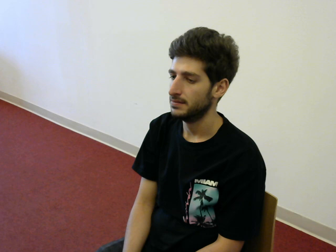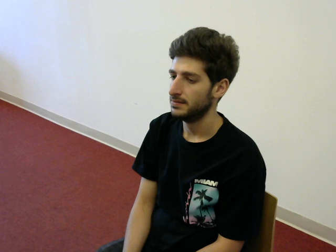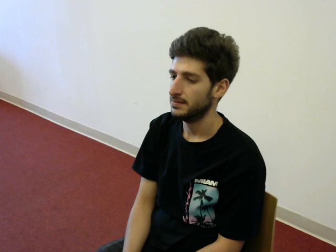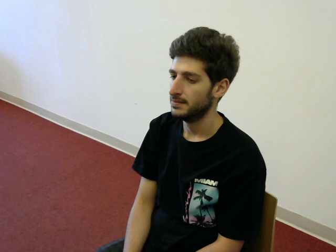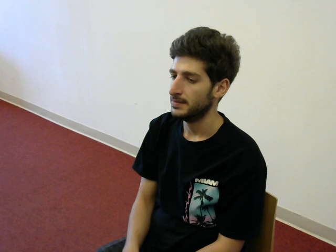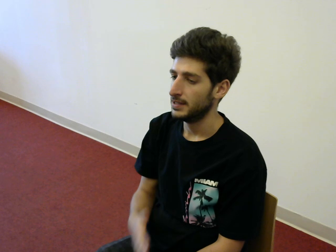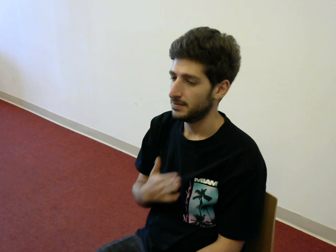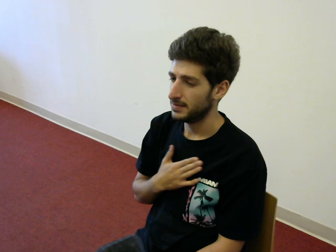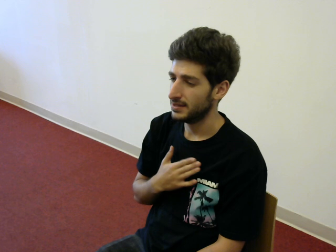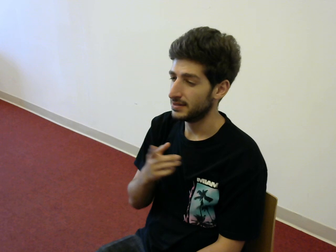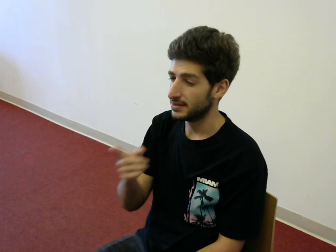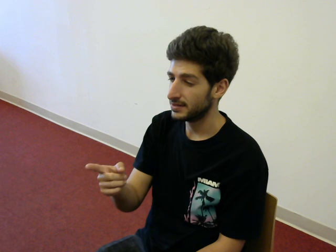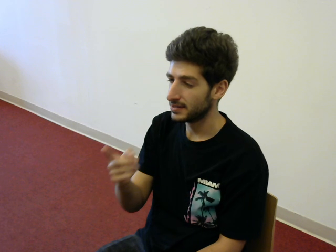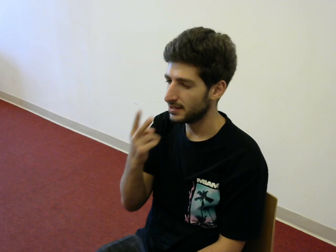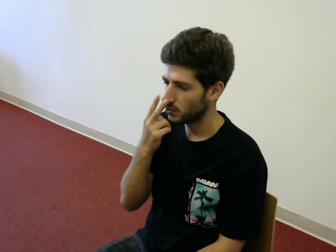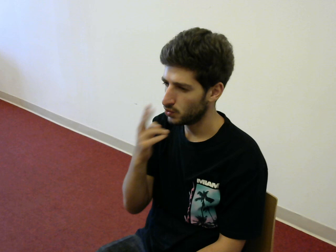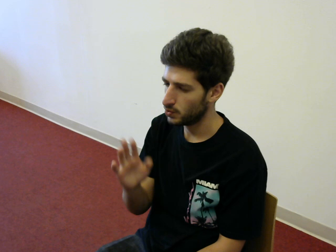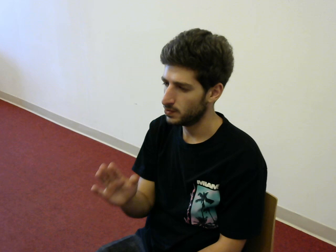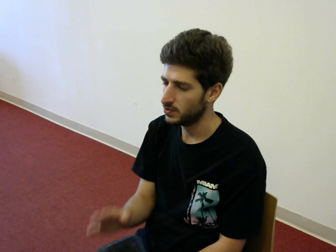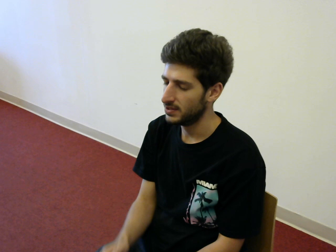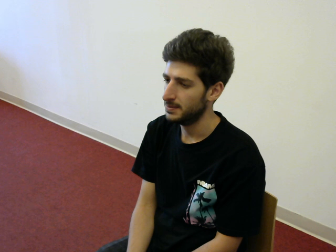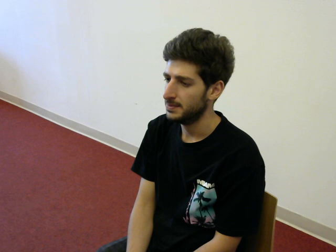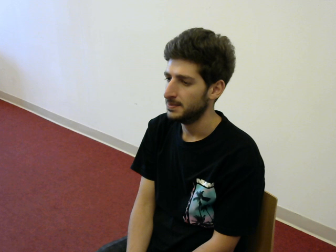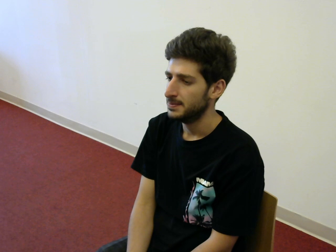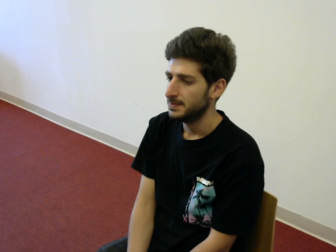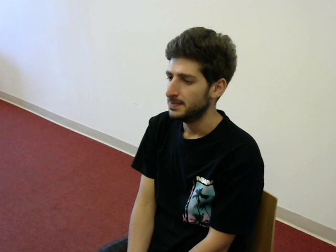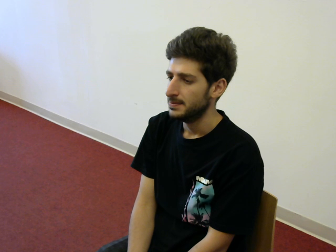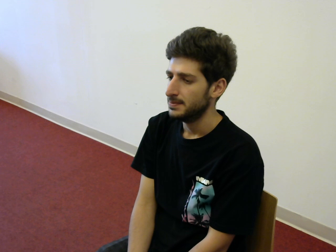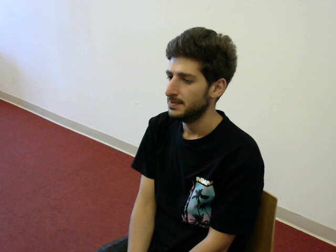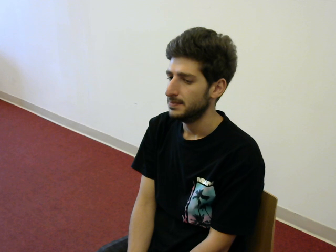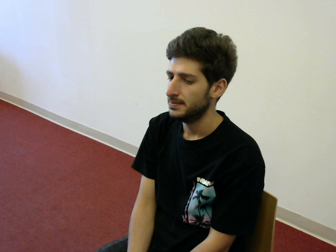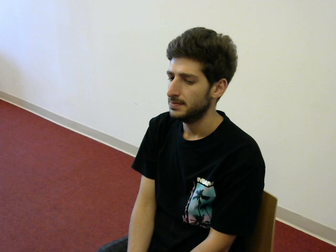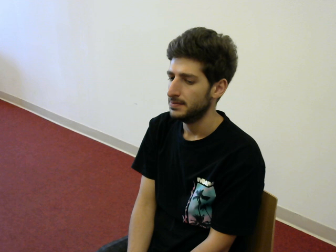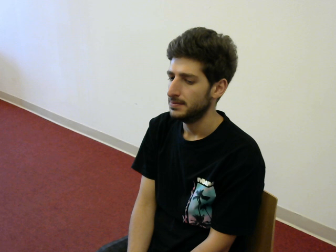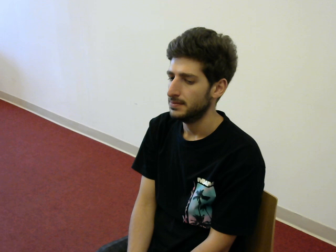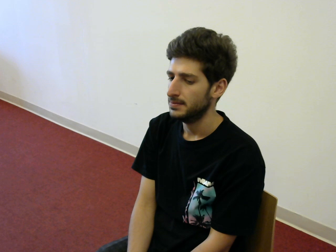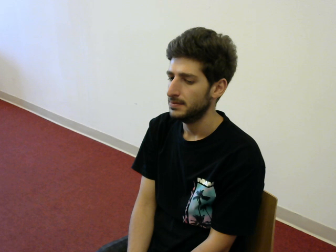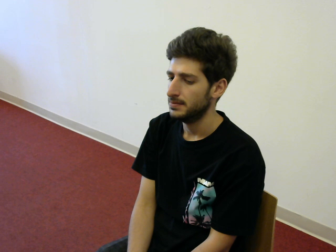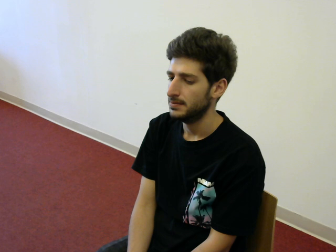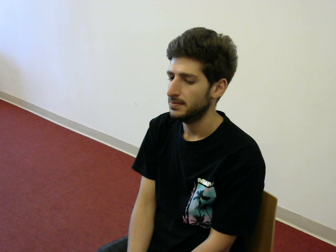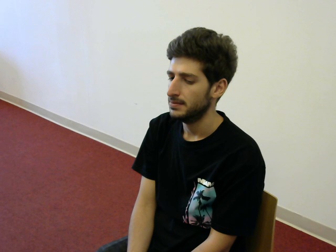Mən sizi görmürəm